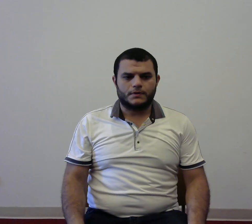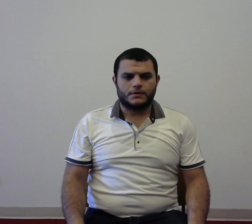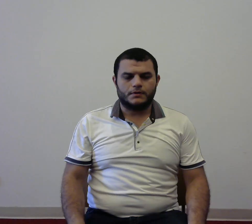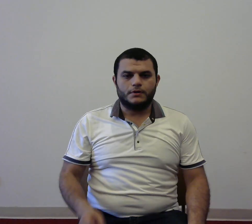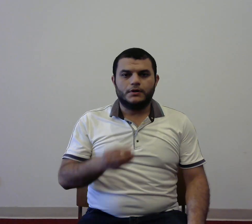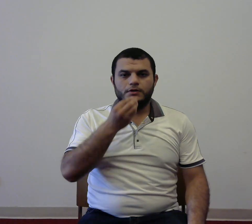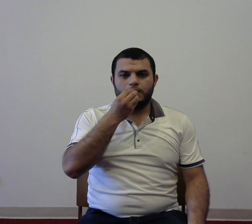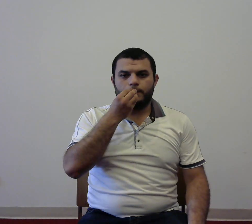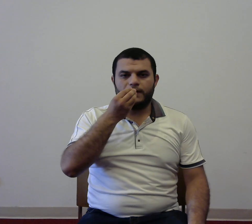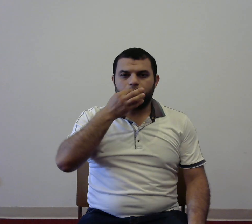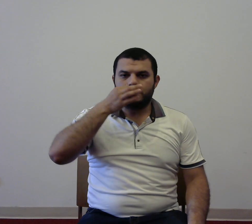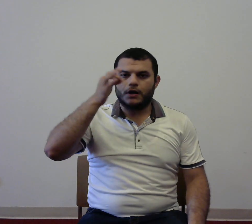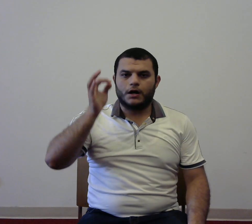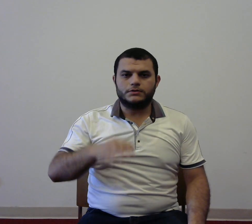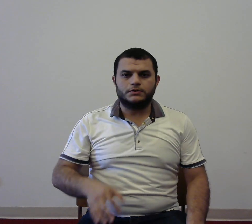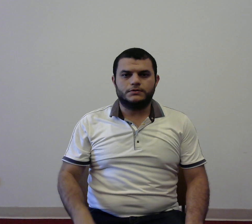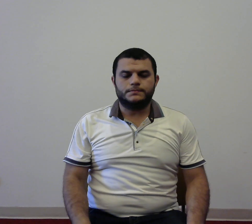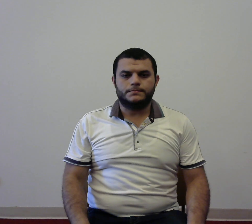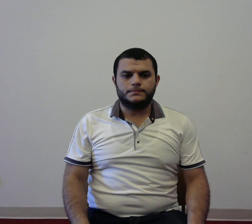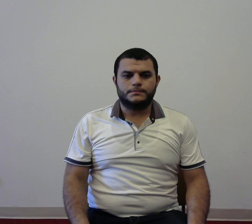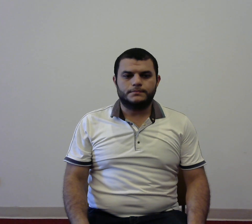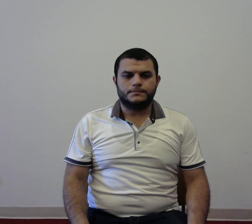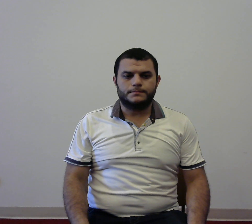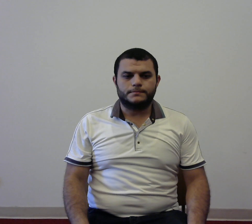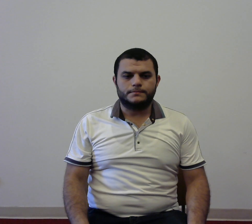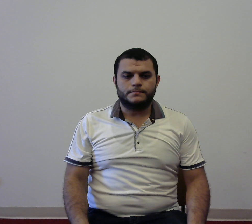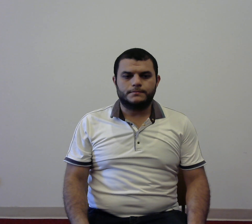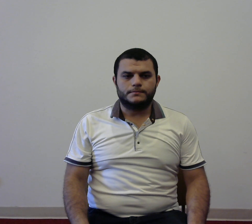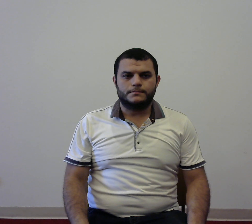Yemək dadlı idi